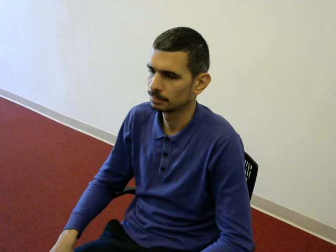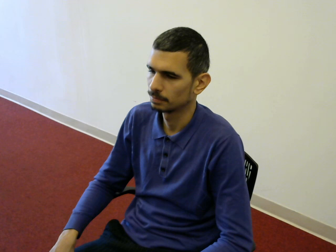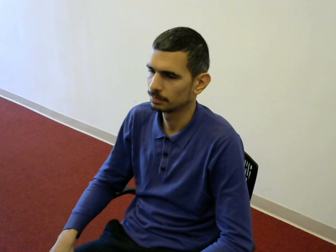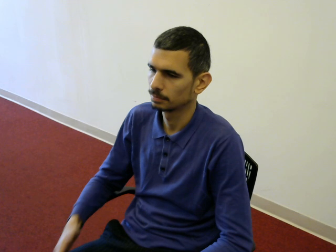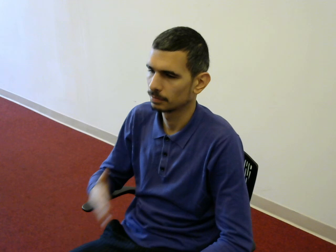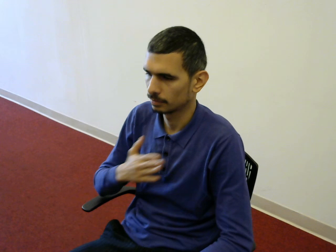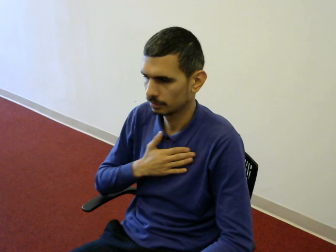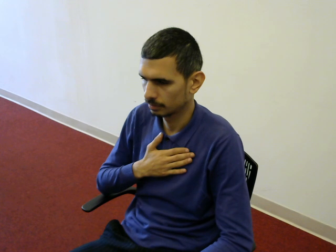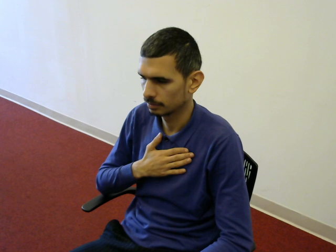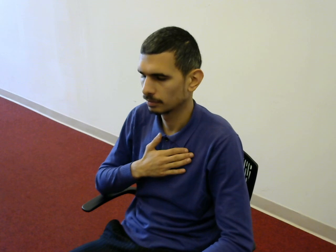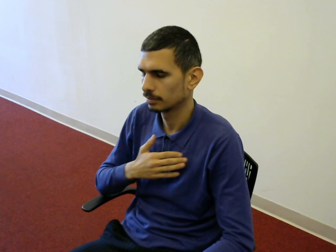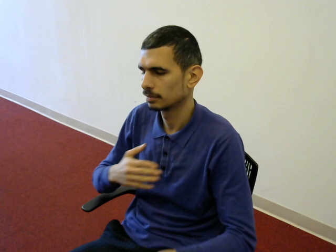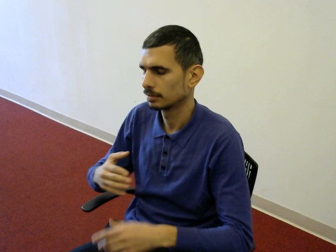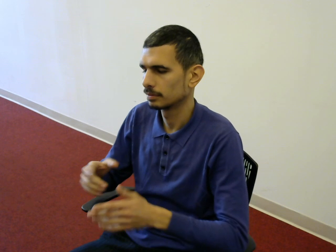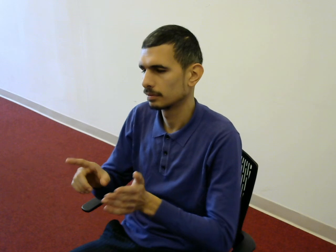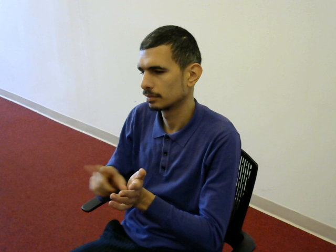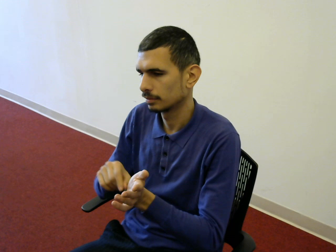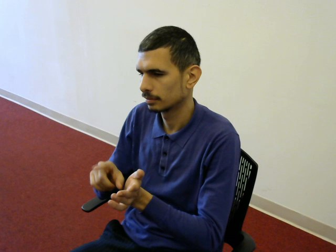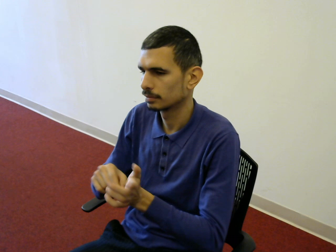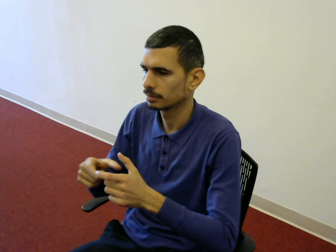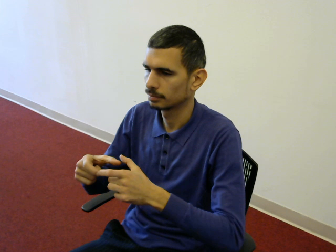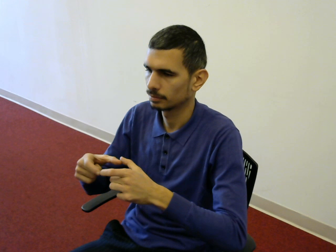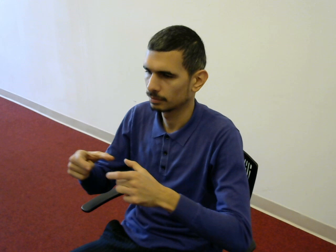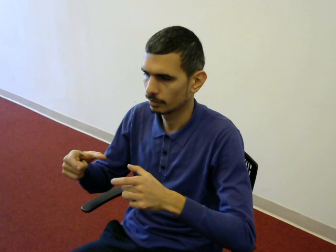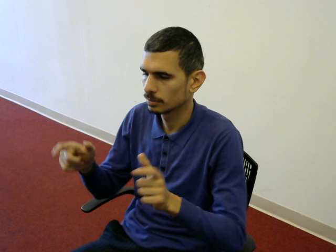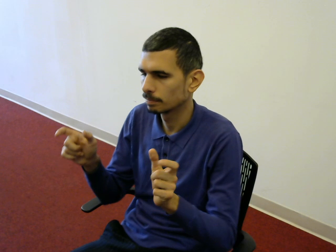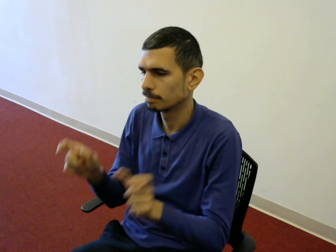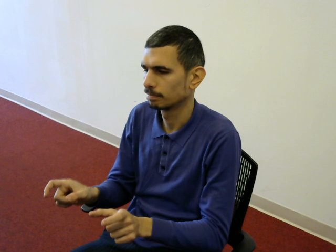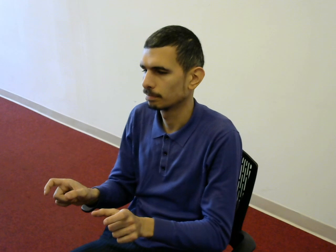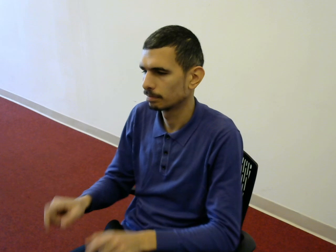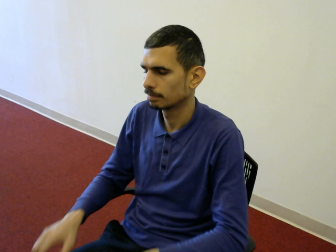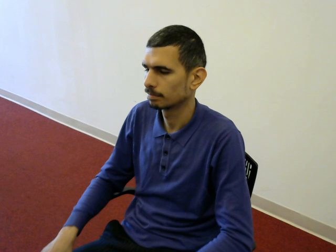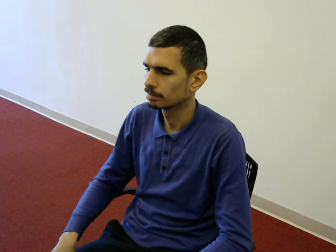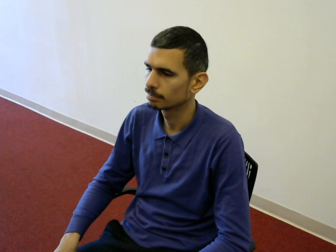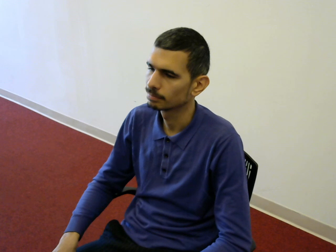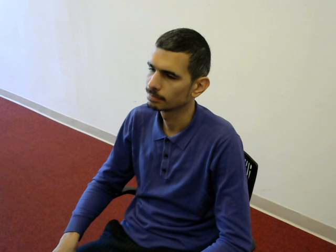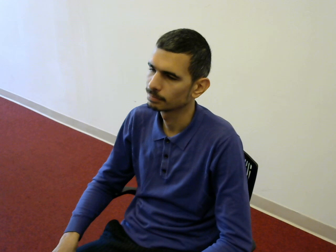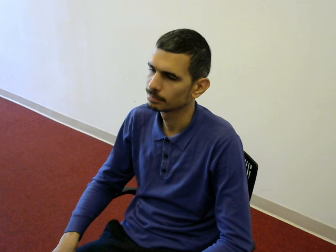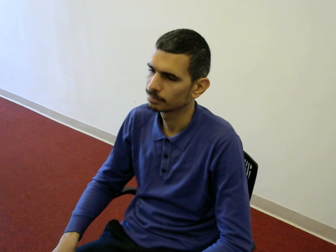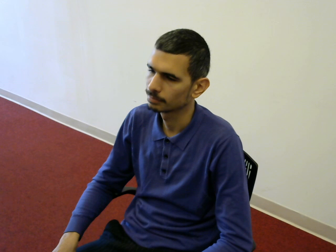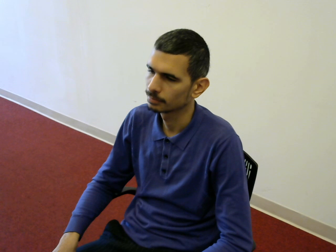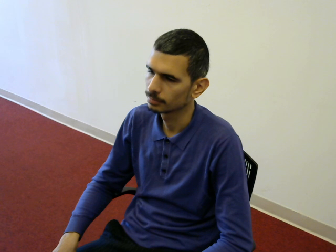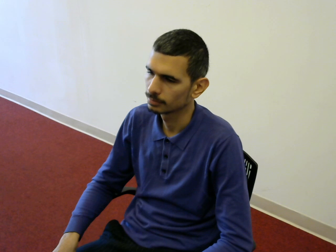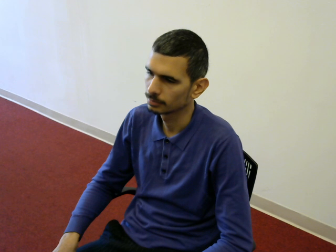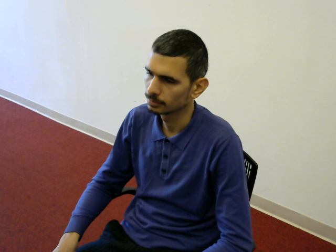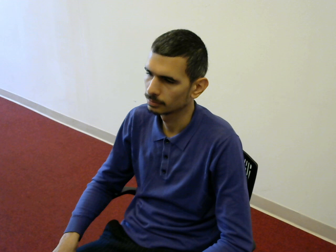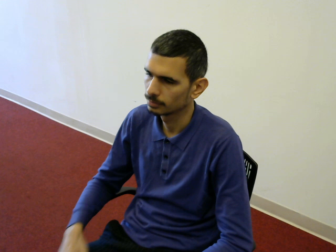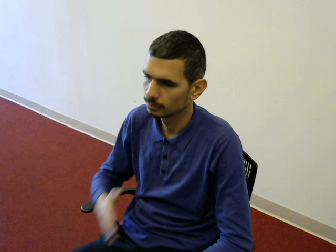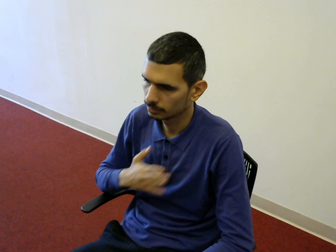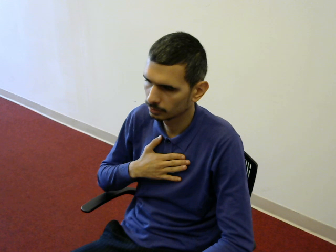Mənim pensiya kartım bloklanıb